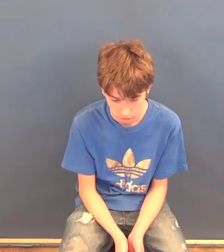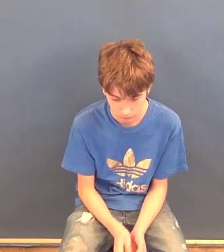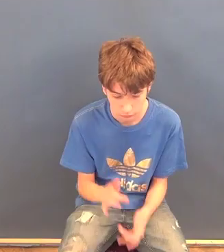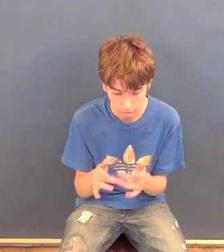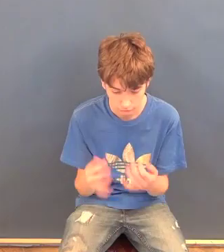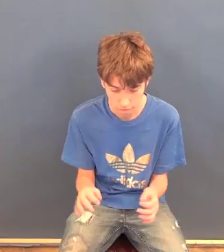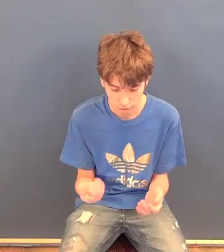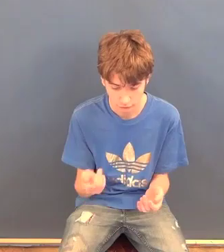Na rowerze wolno.